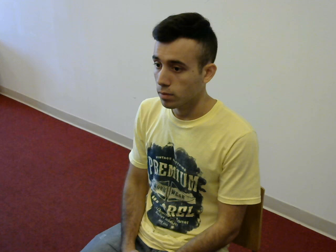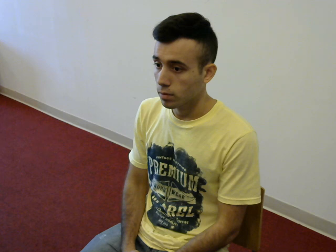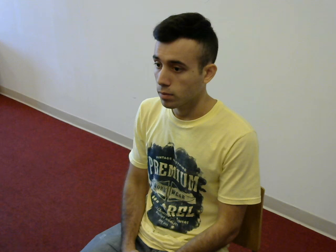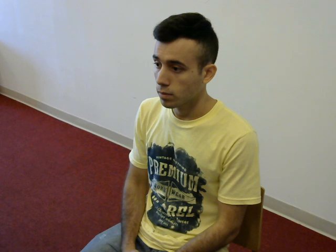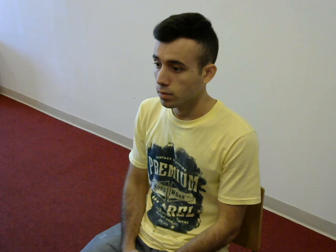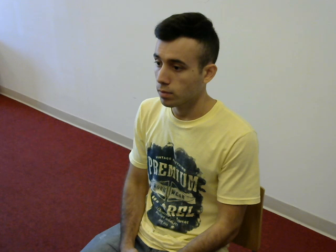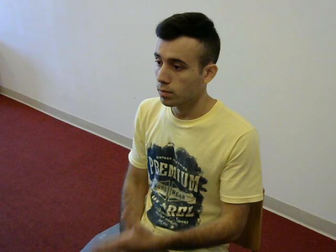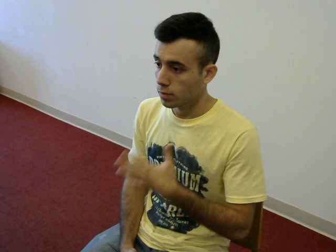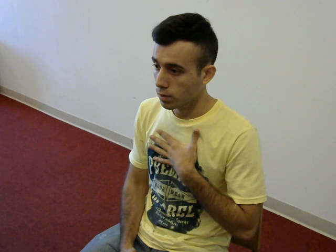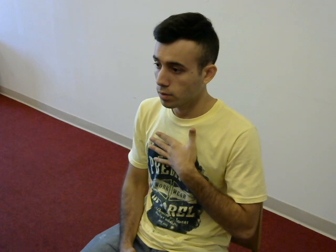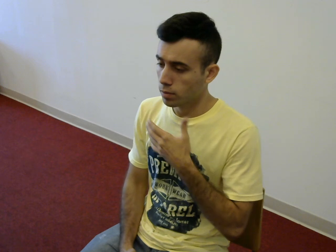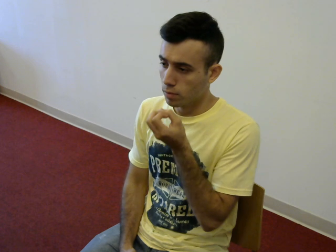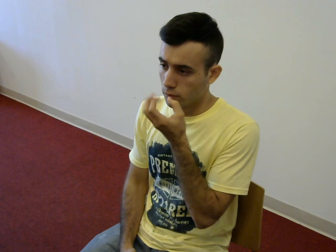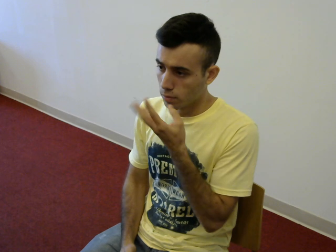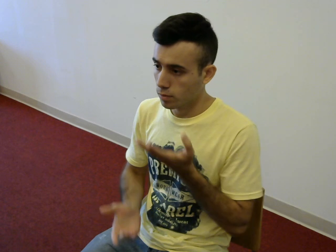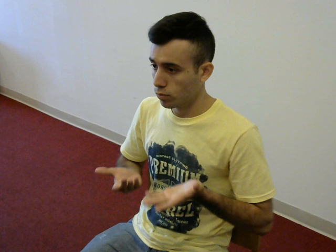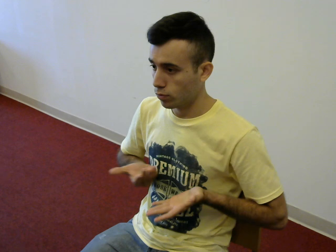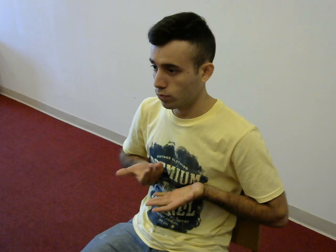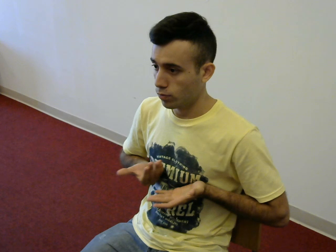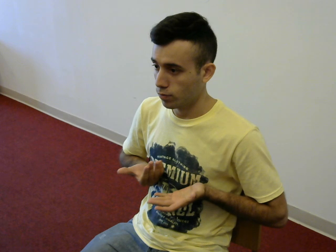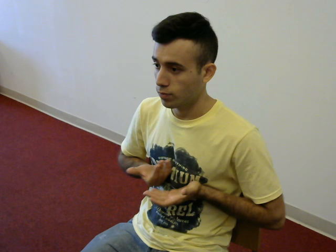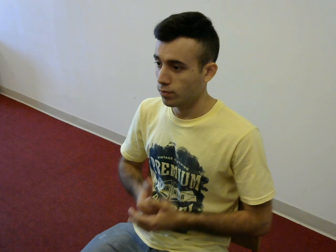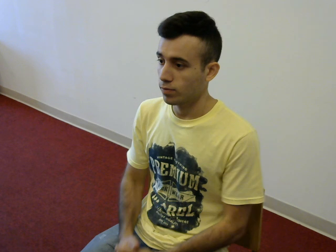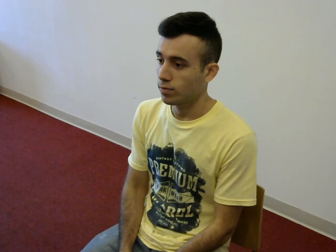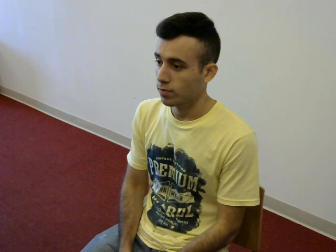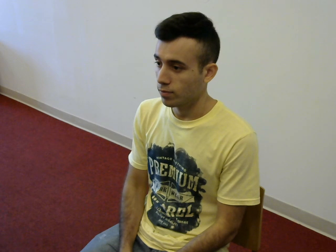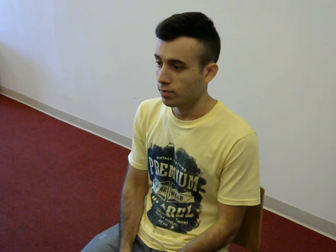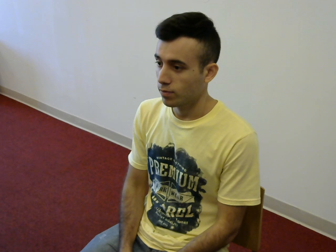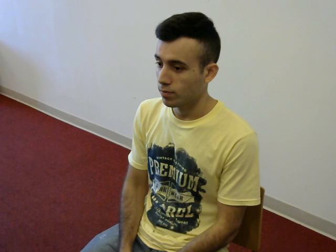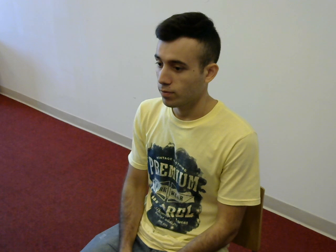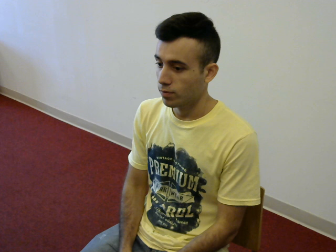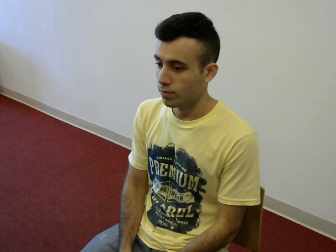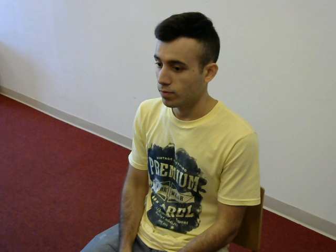Mən Bakıda yaşayıram